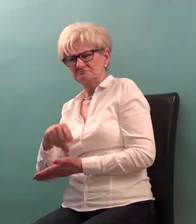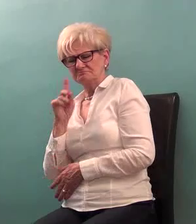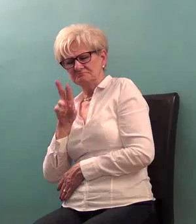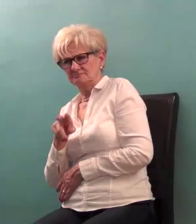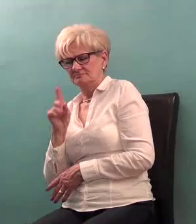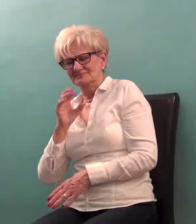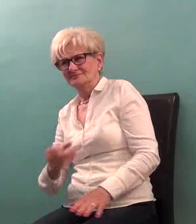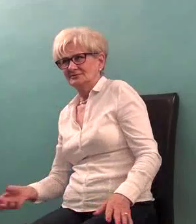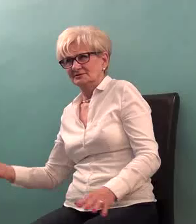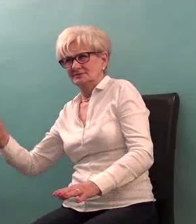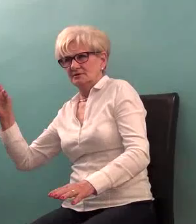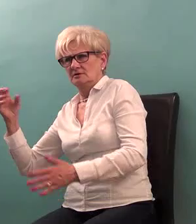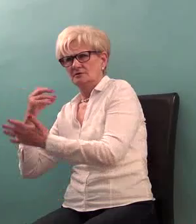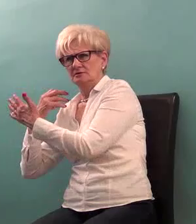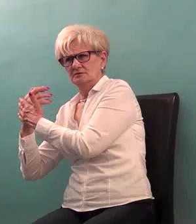Chłopak chce wziąć zamach i dotyka czegoś dłonią.